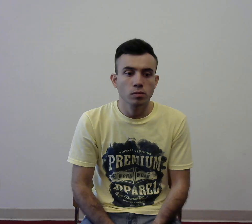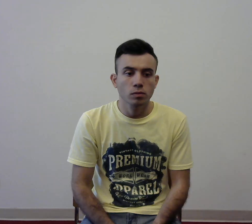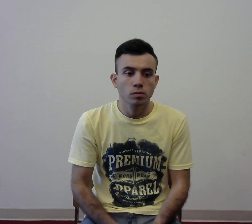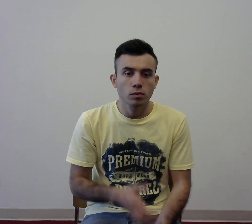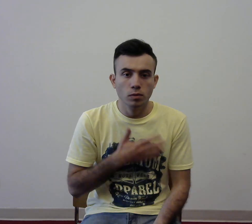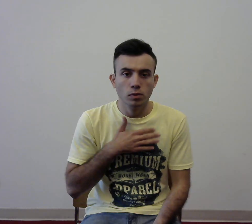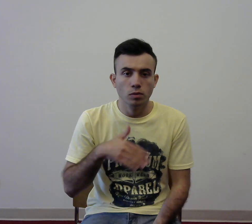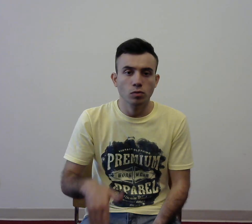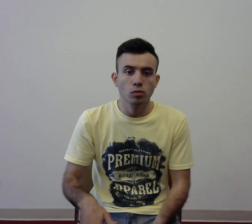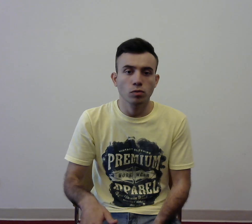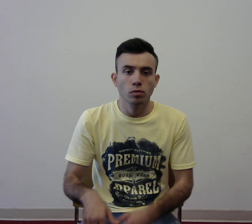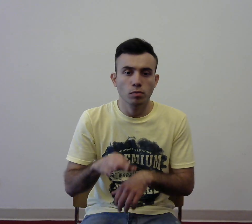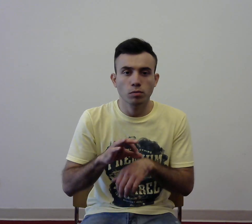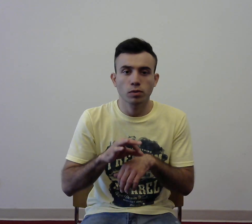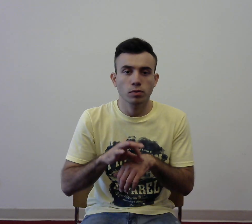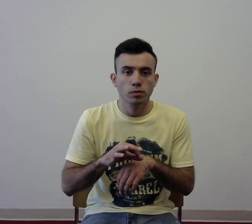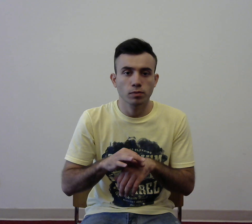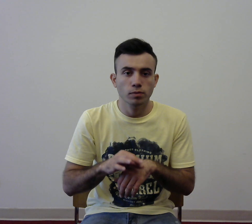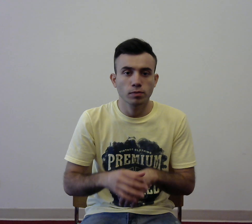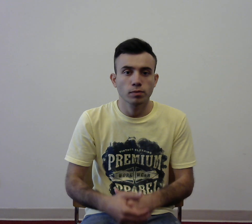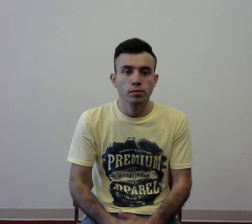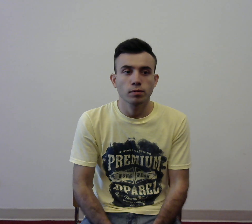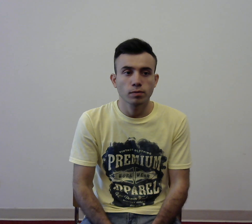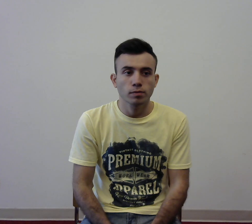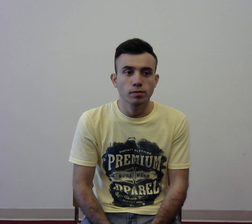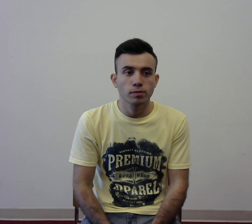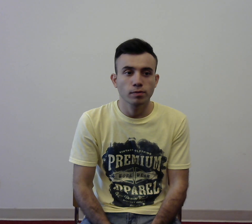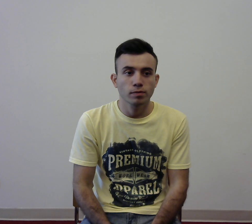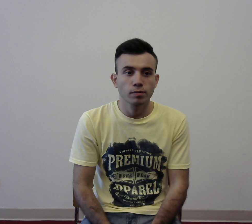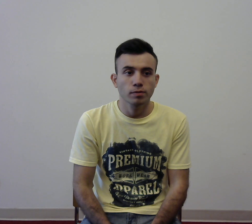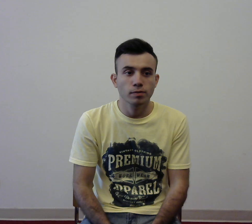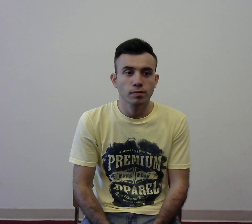Mənim ayağım ağrıyır